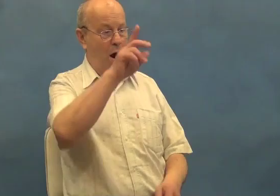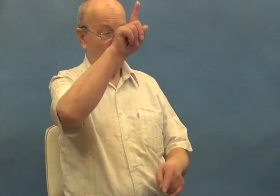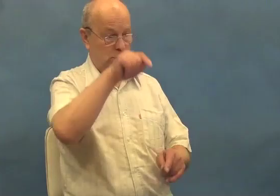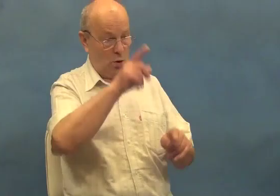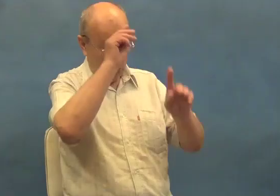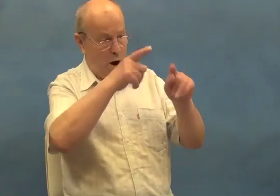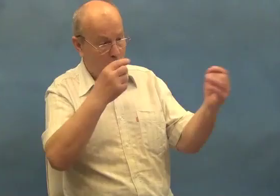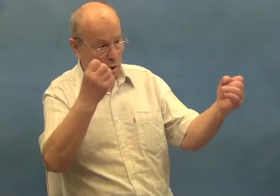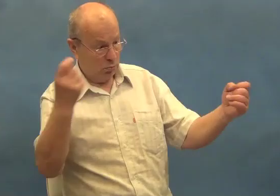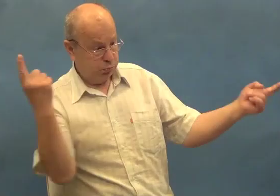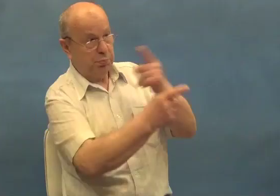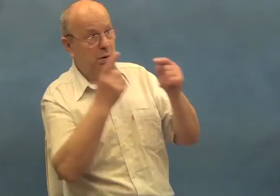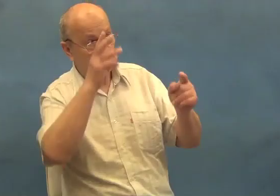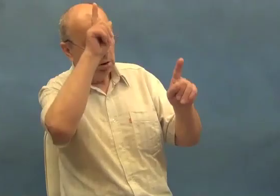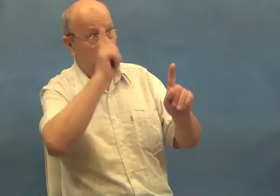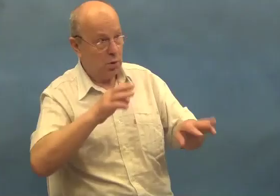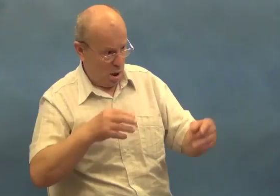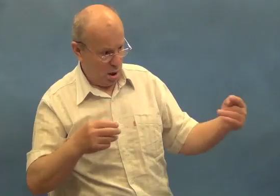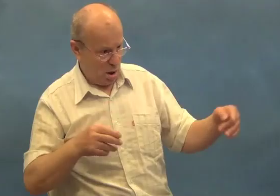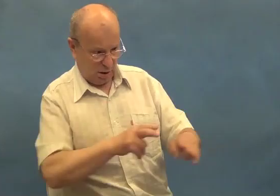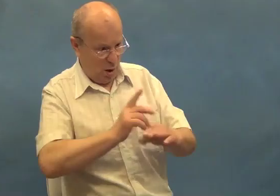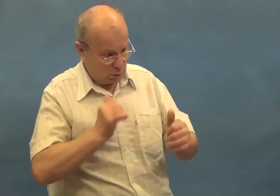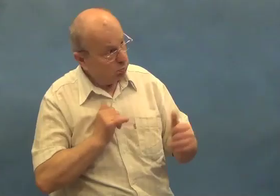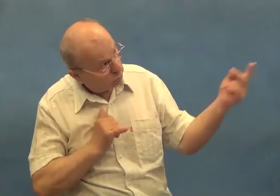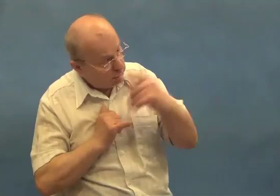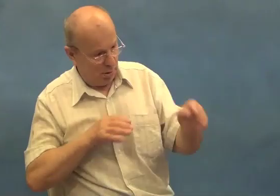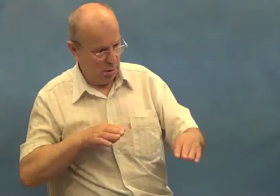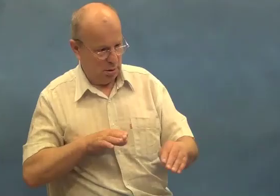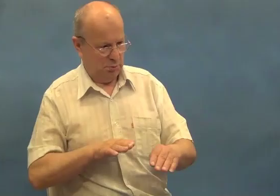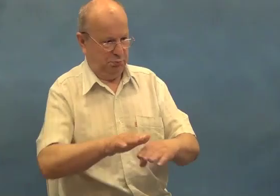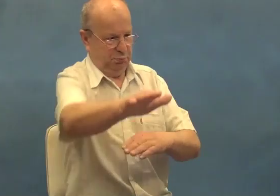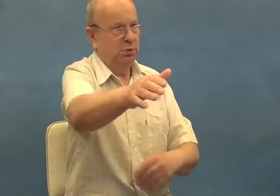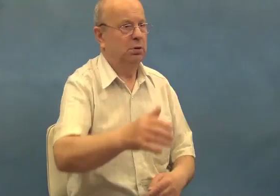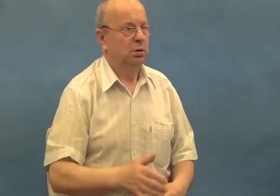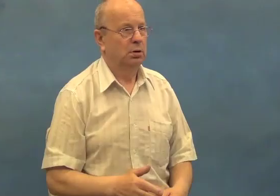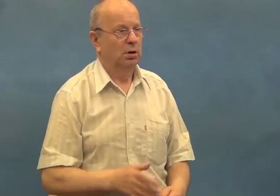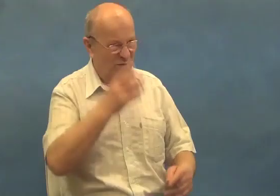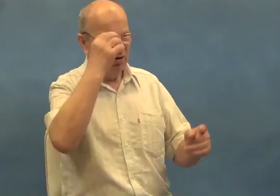Wykrzyknik informuje, że pociągi nadjeżdżają w obu kierunkach. Trzeba uważać przed przejazdem przez tory.